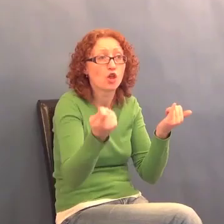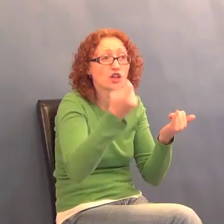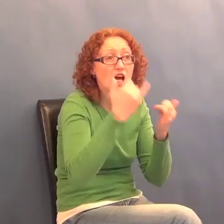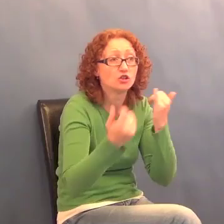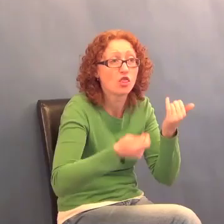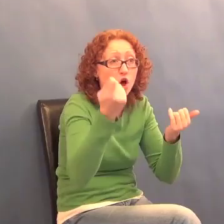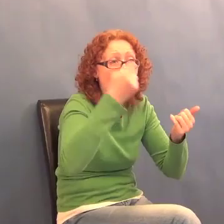Jeżeli jedzie.